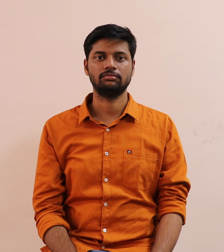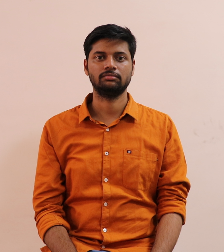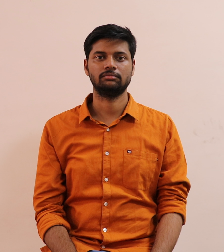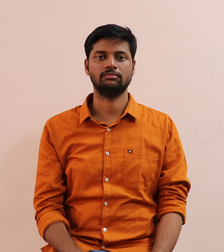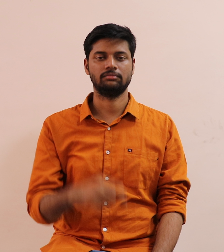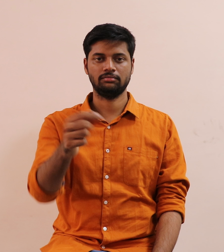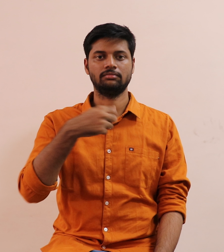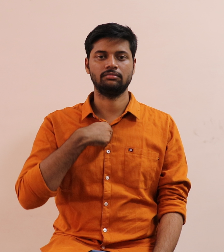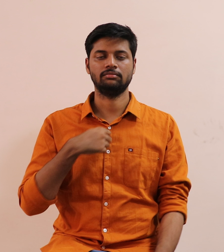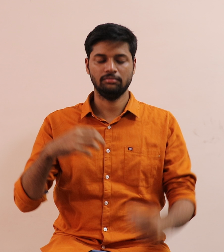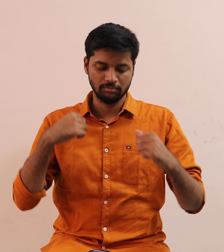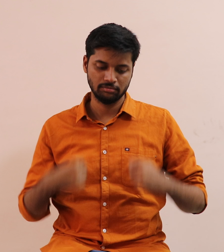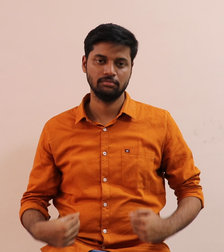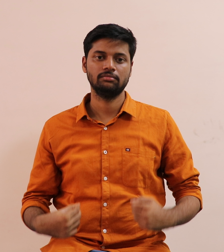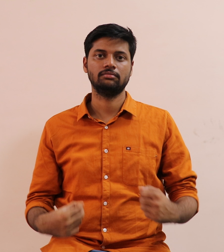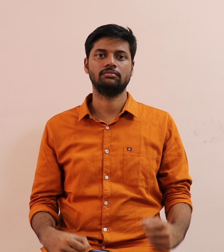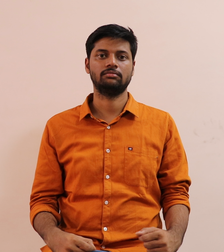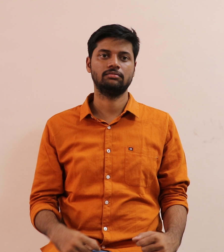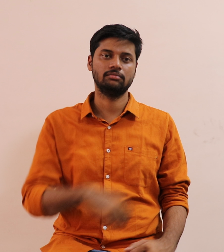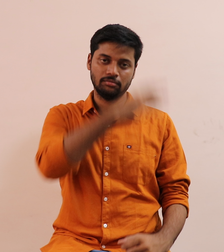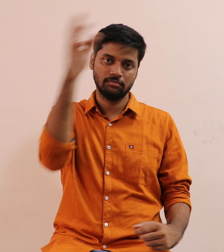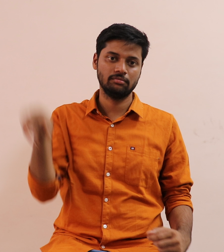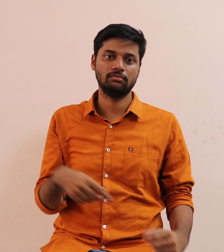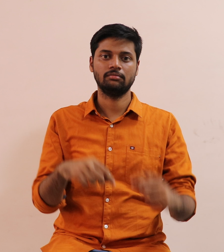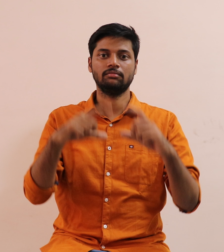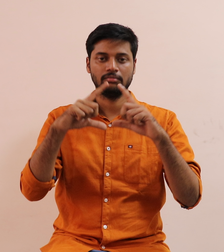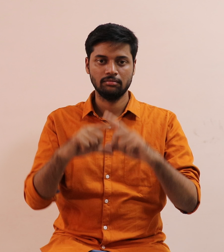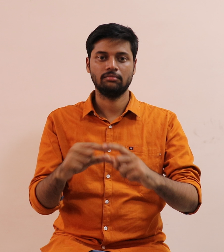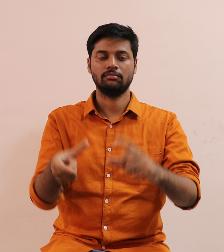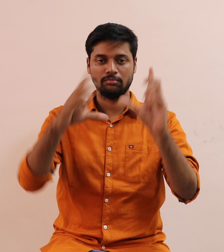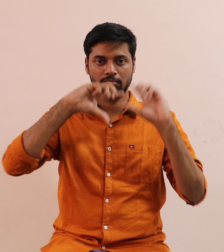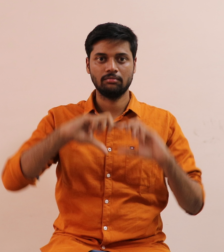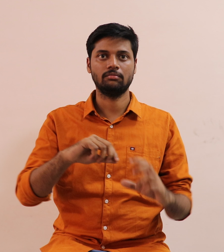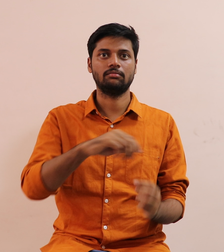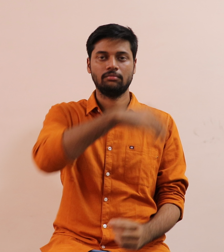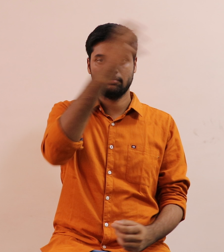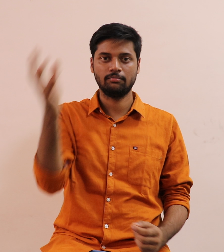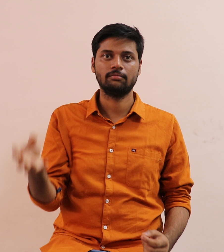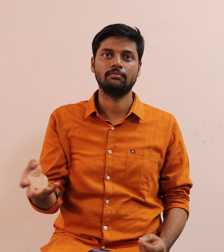i am sitting in the class